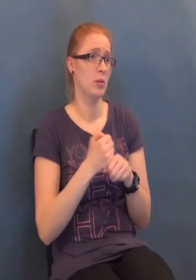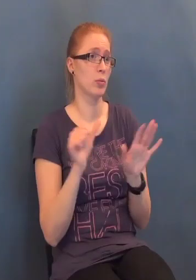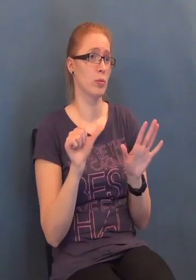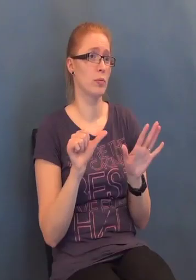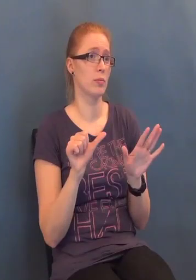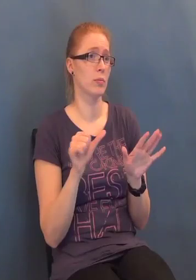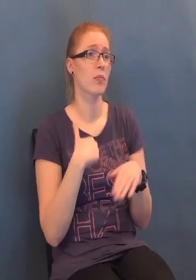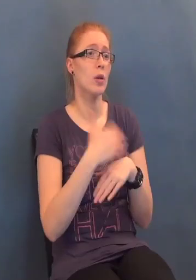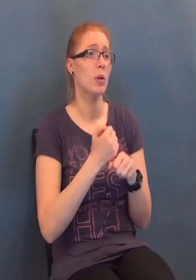Kończę pracę o szóstej.